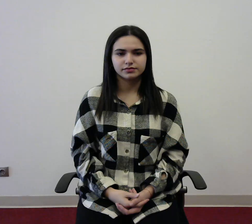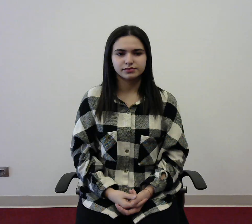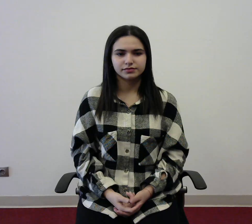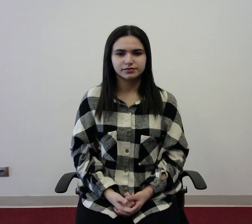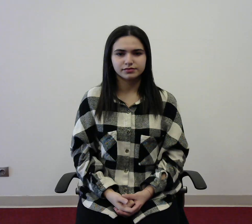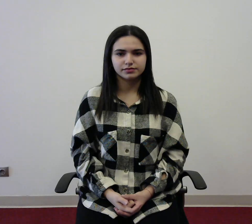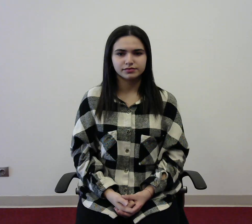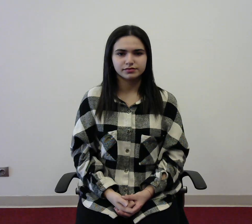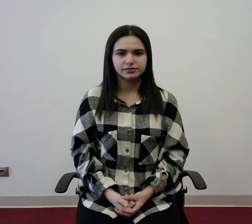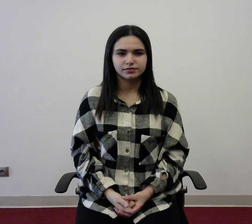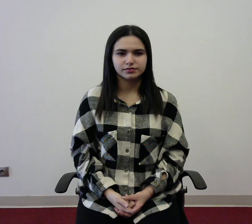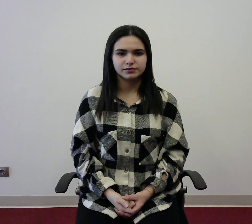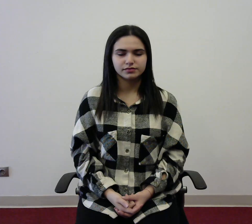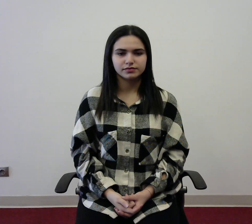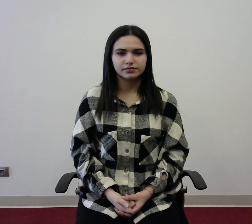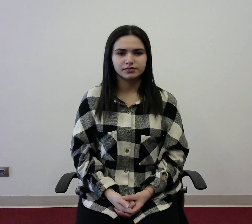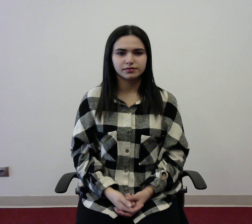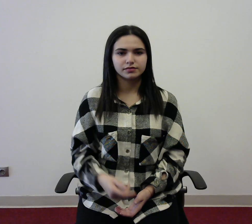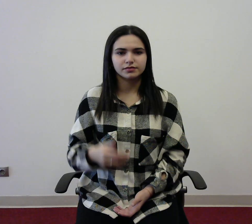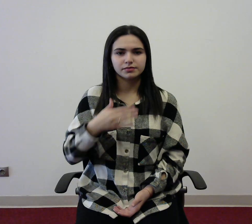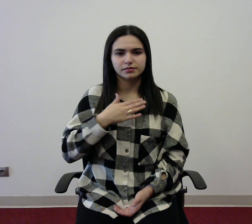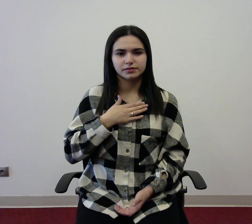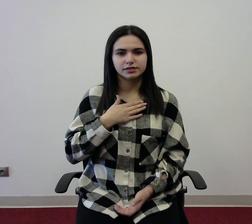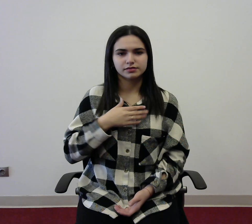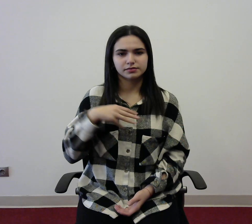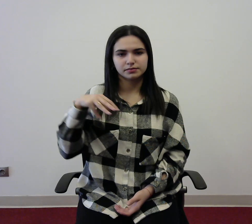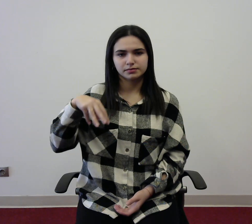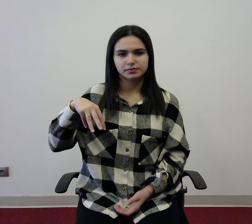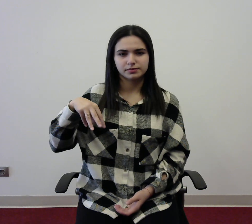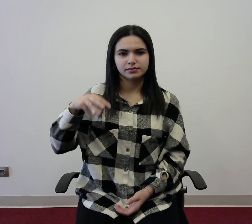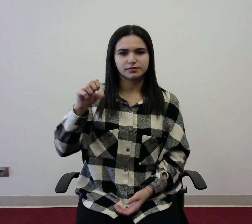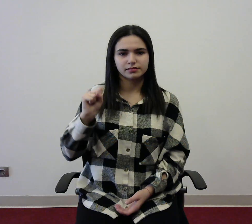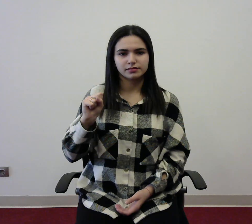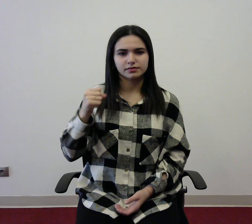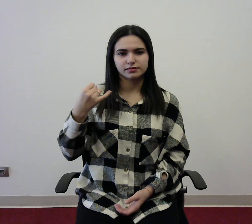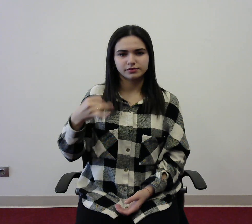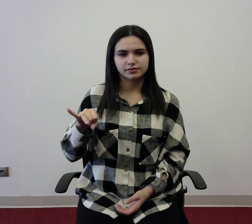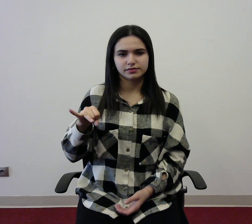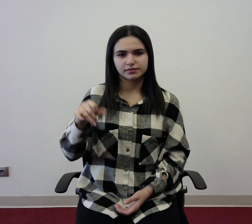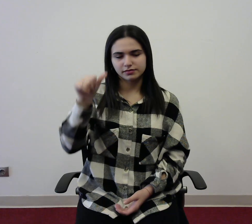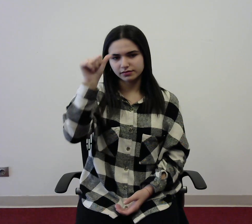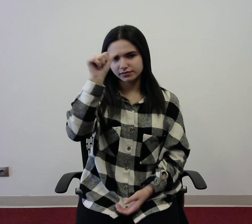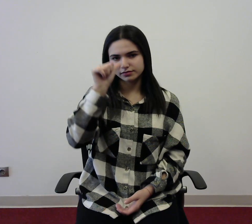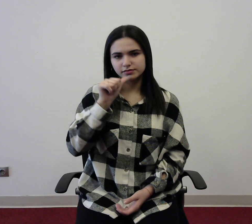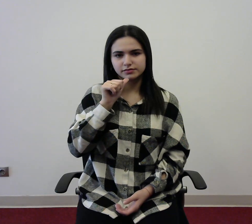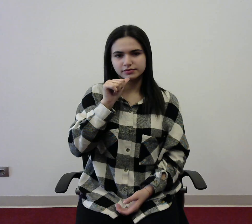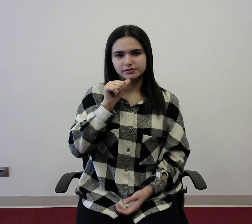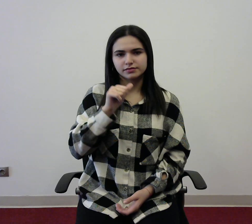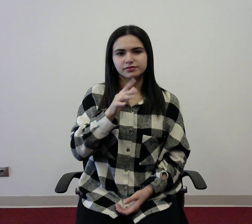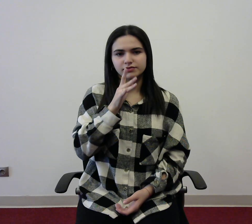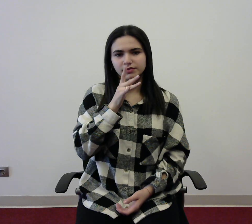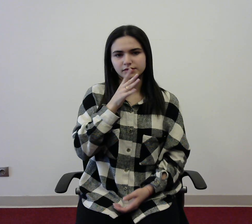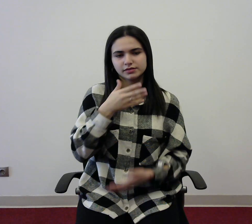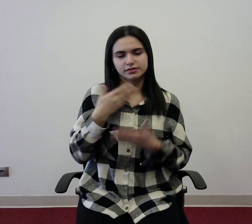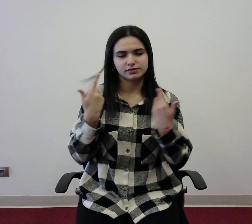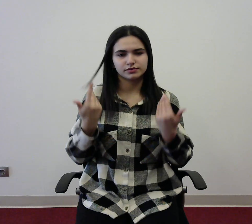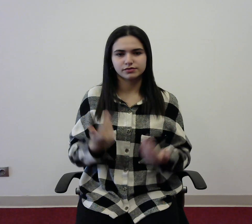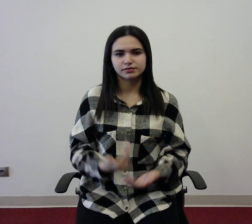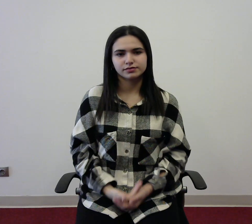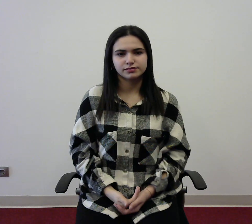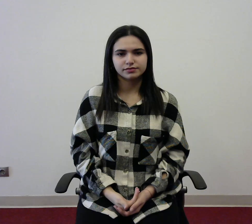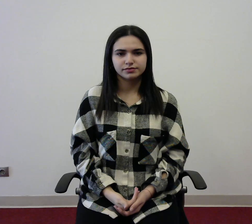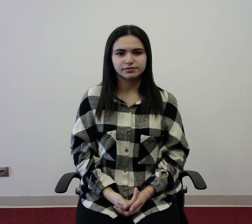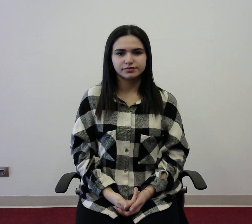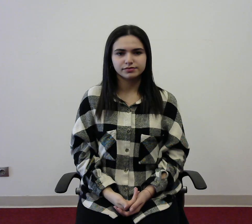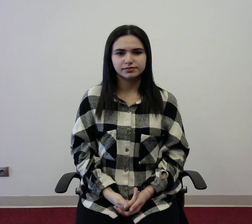Mənim may ayında vaxtım yoxdur